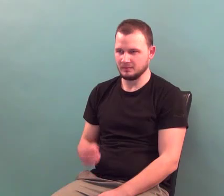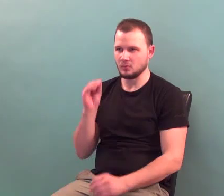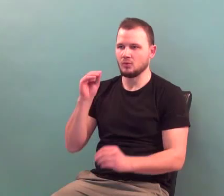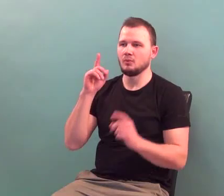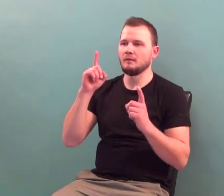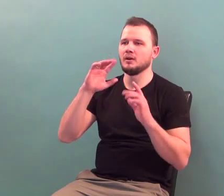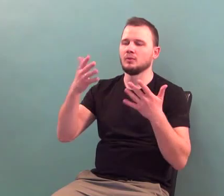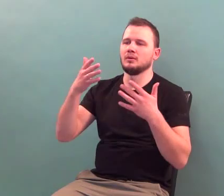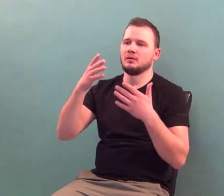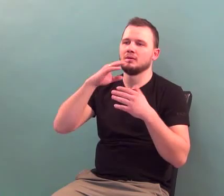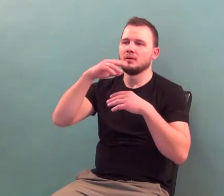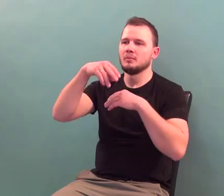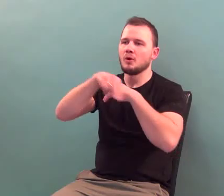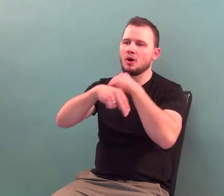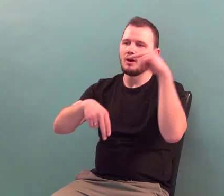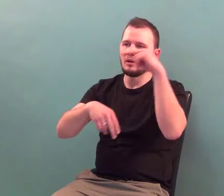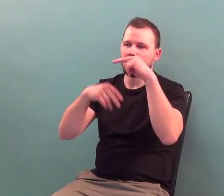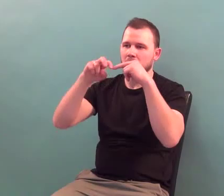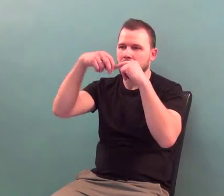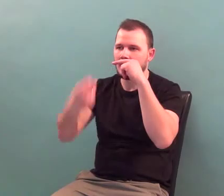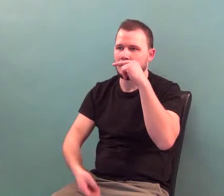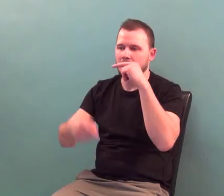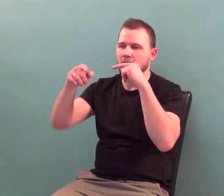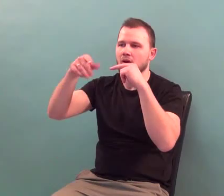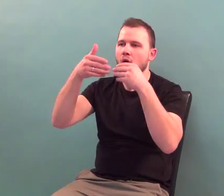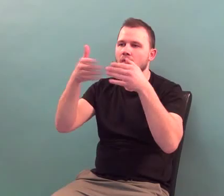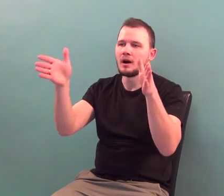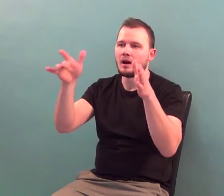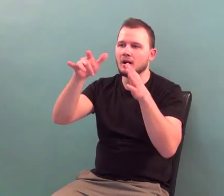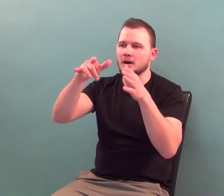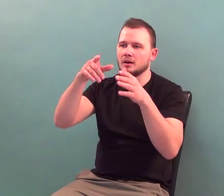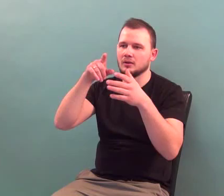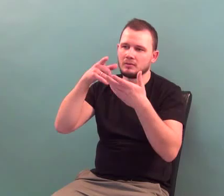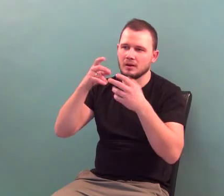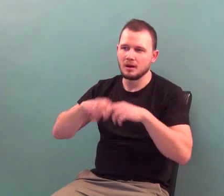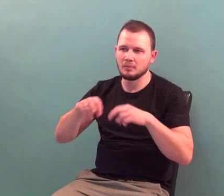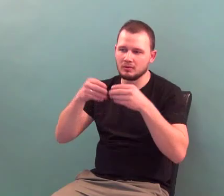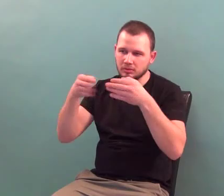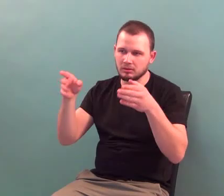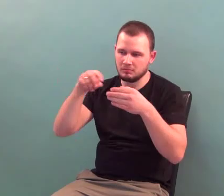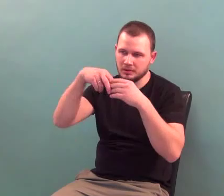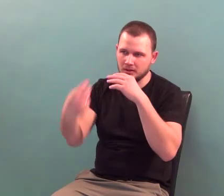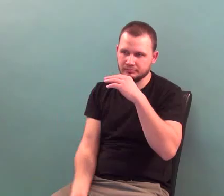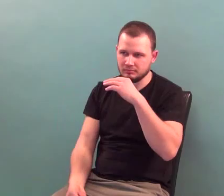Znak informuje, że na moście jest remont i jest otwarta brama, więc nie wolno tam wchodzić, bo można spaść z mostu.